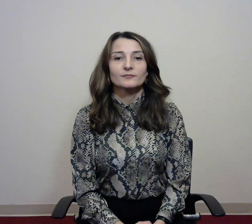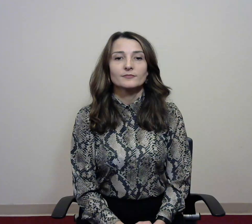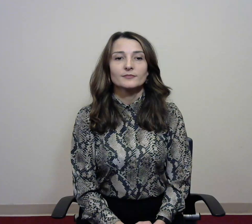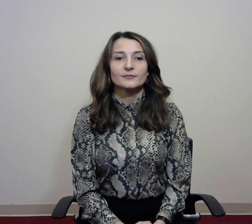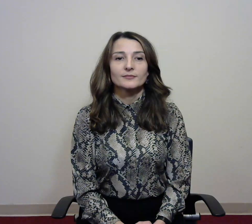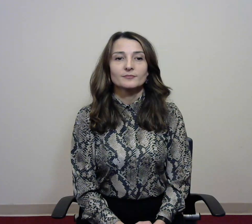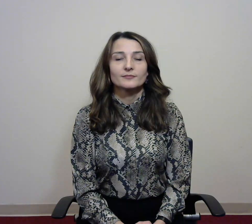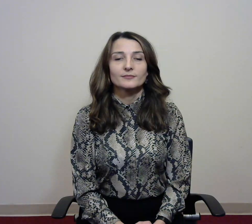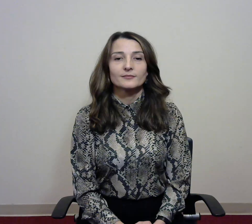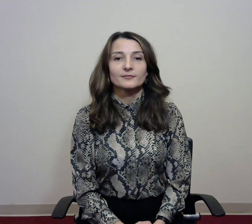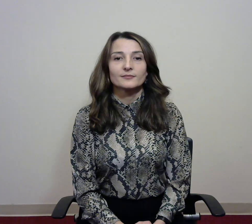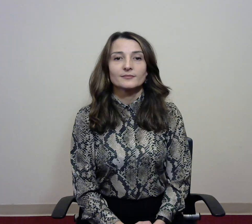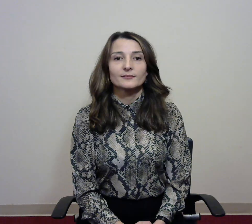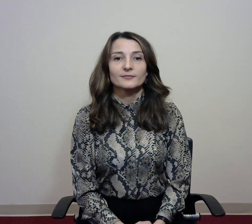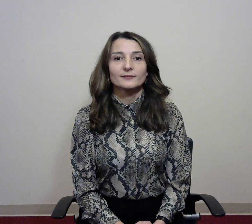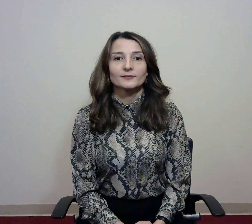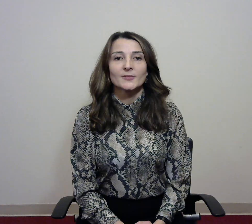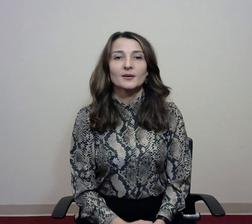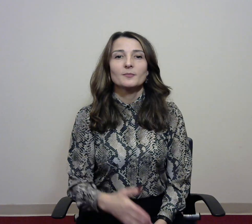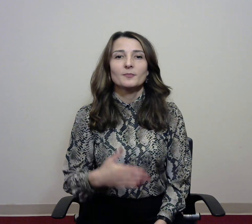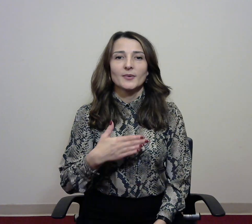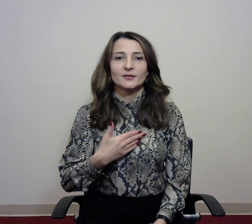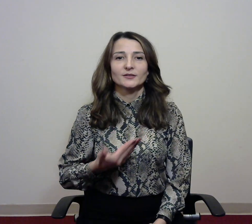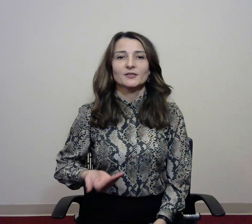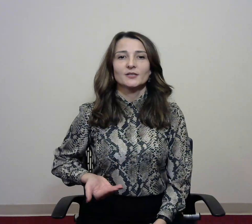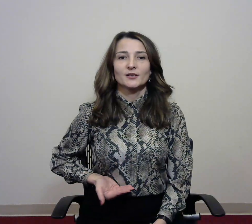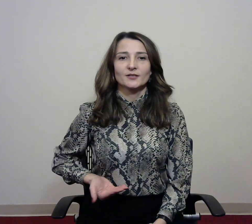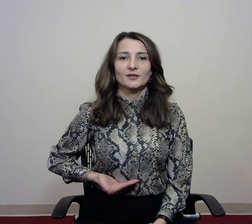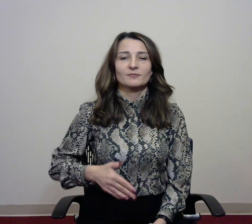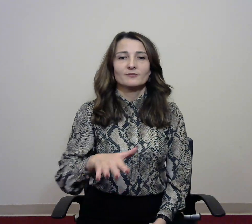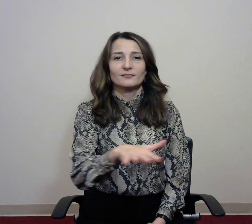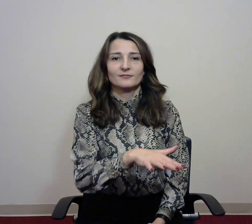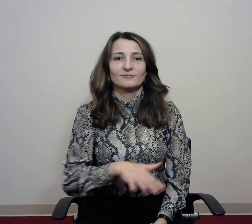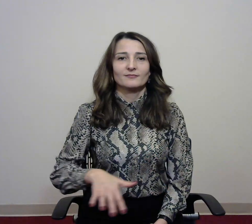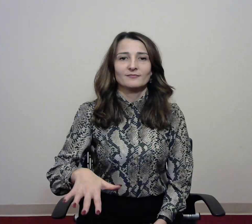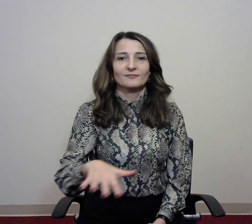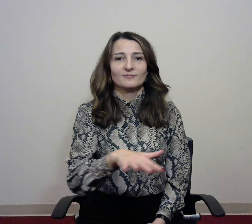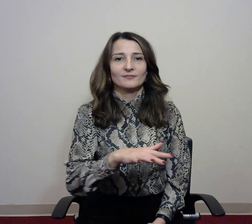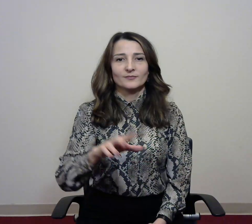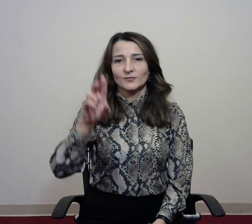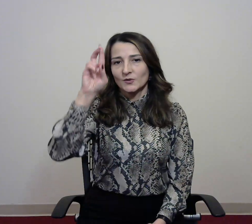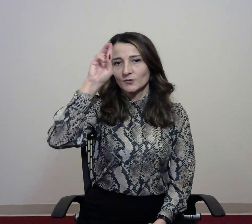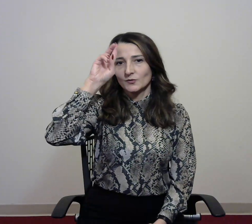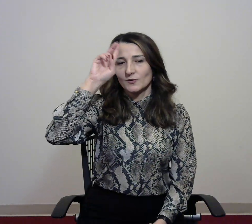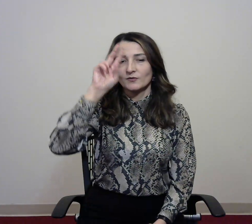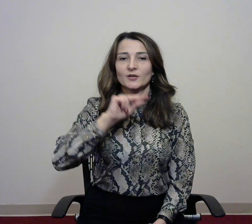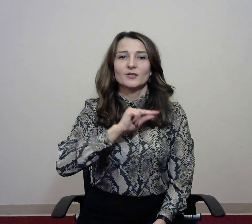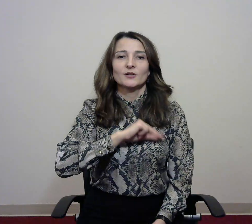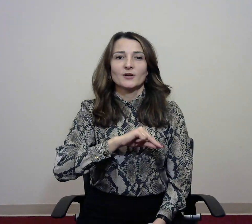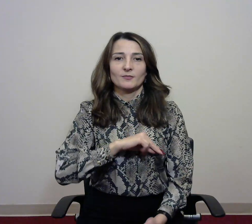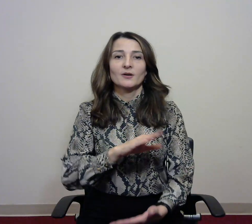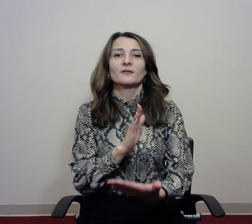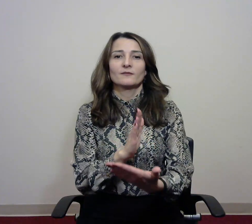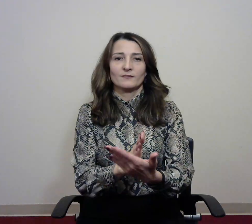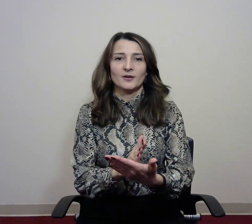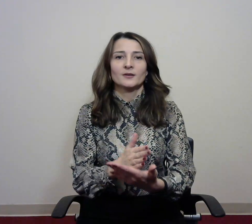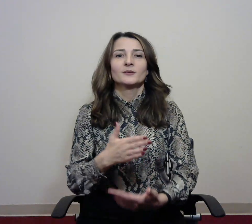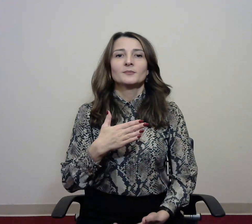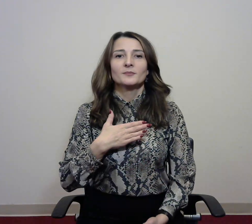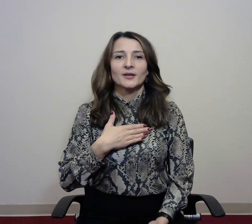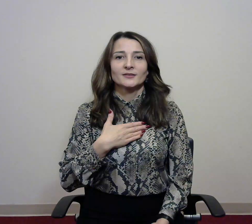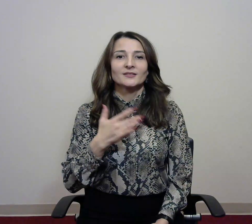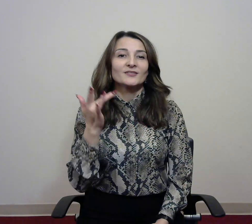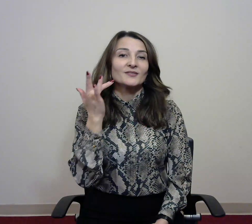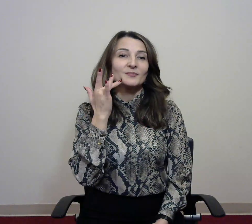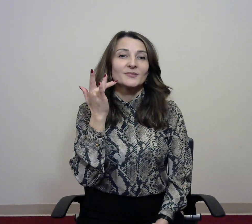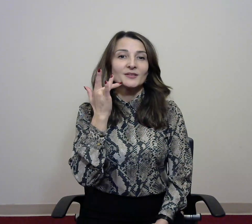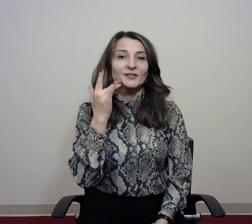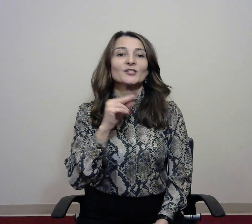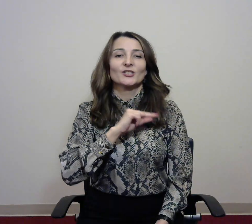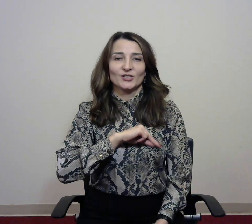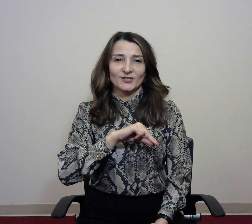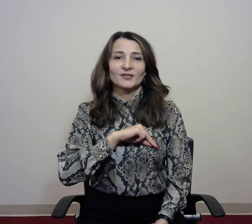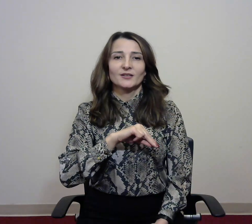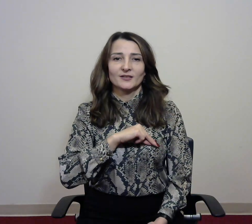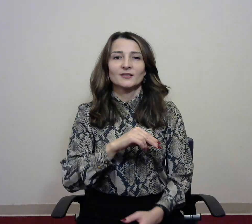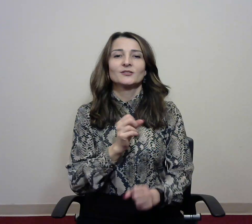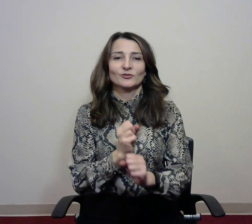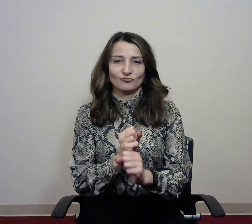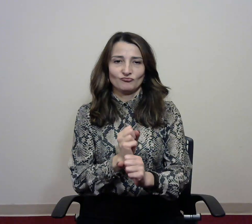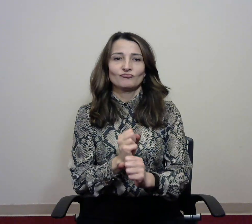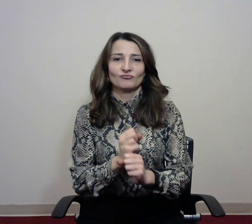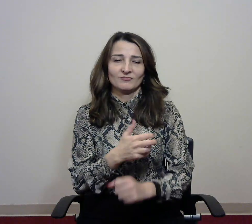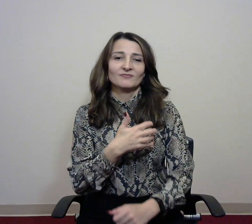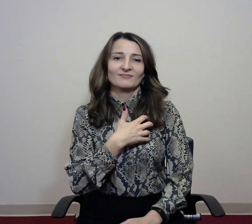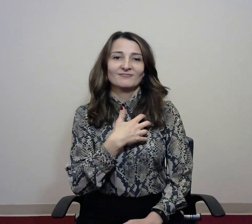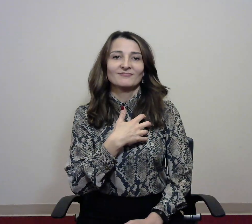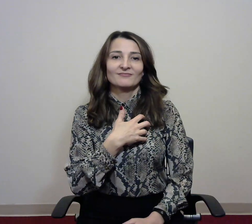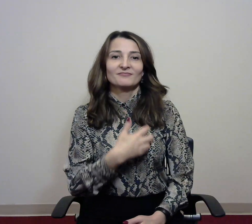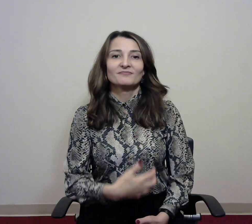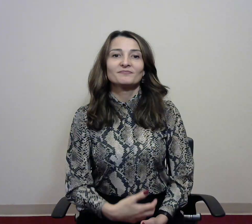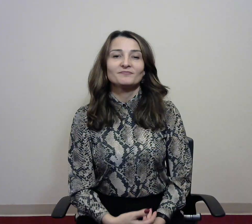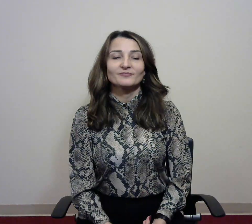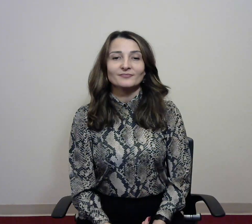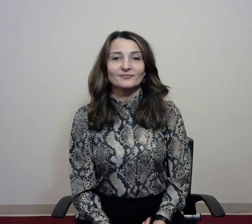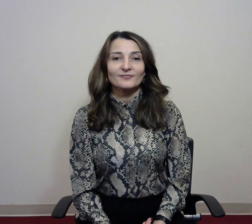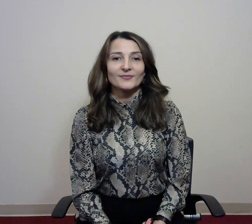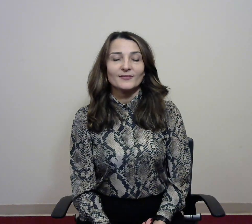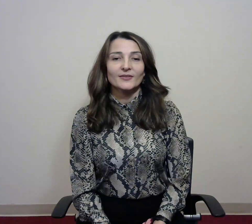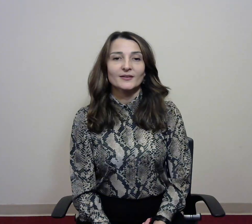Mənim yaşadığım ərazidə dövlət işi var, mən həmin işdə işləmək istəyirəm